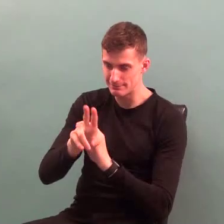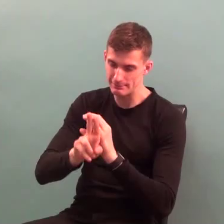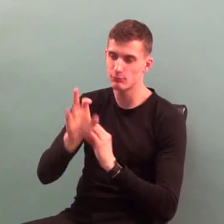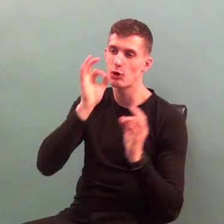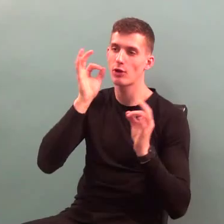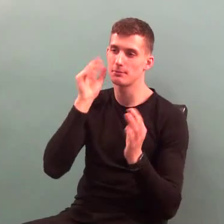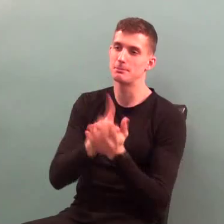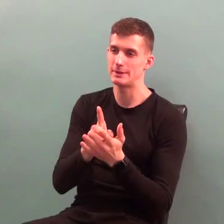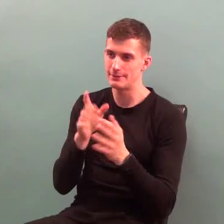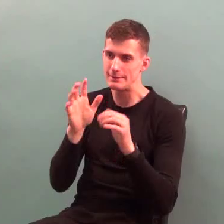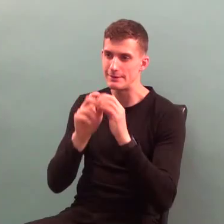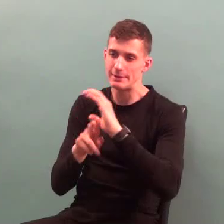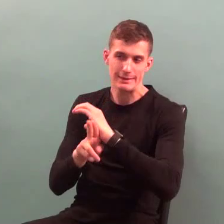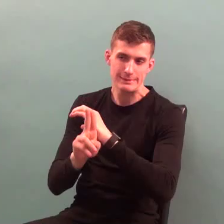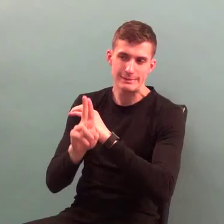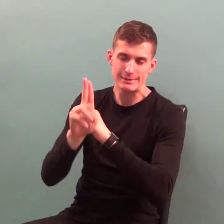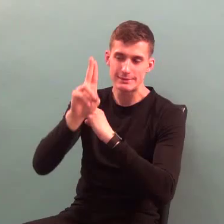Kotu udaje się wspiąć na górę.